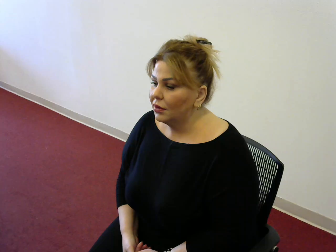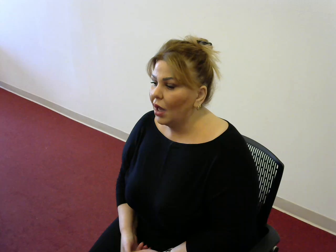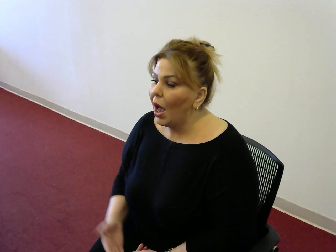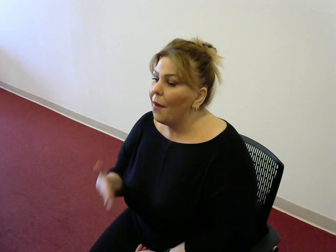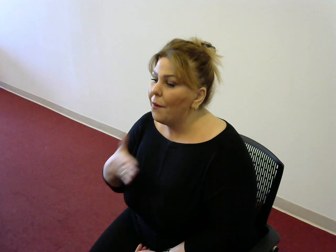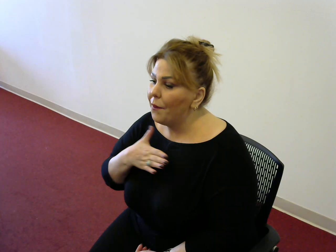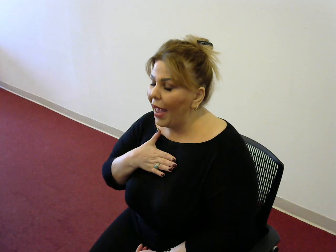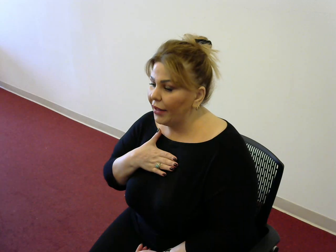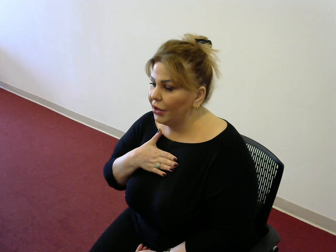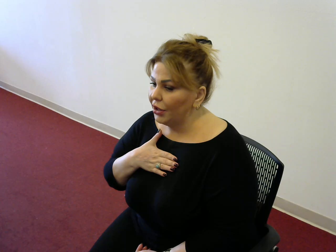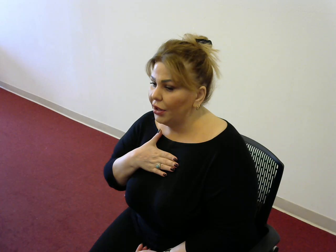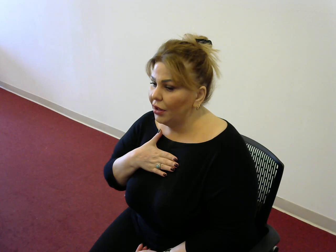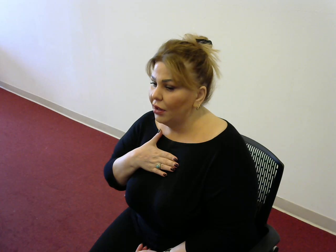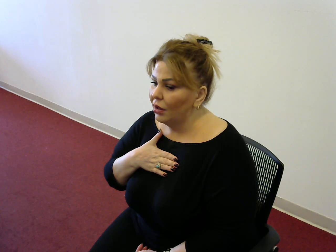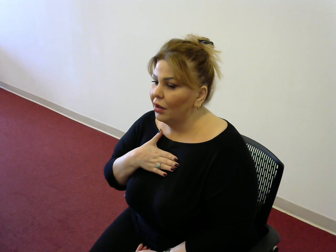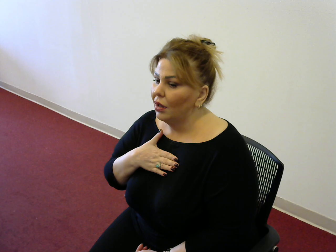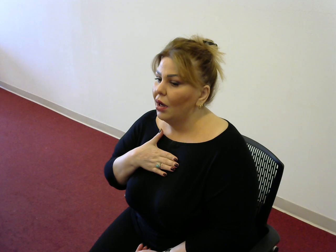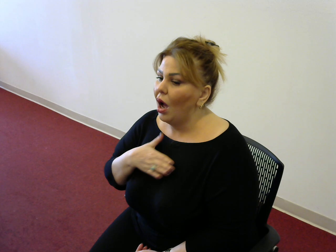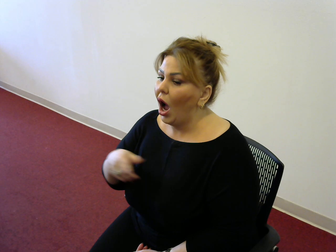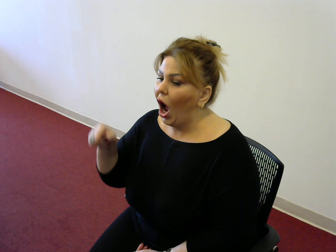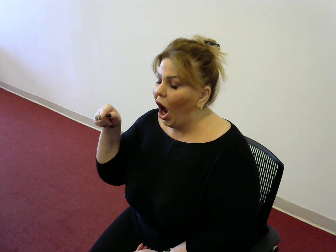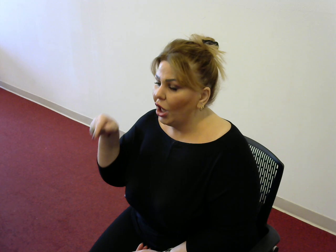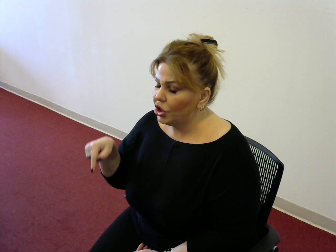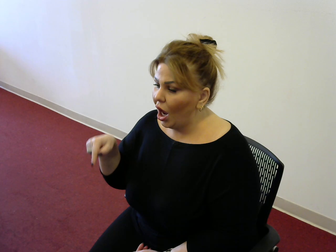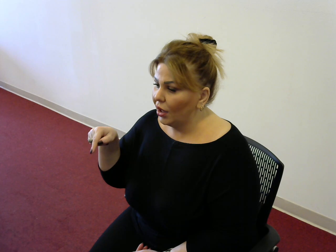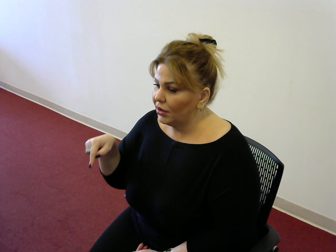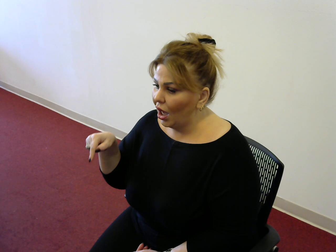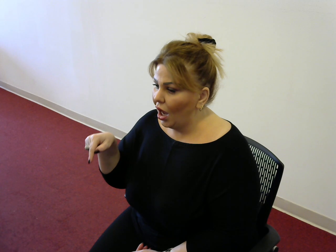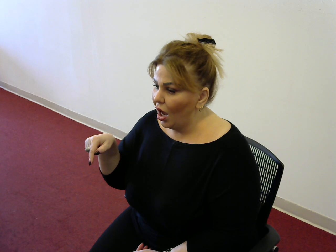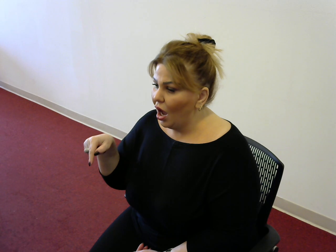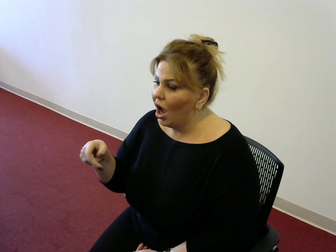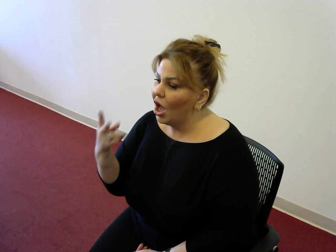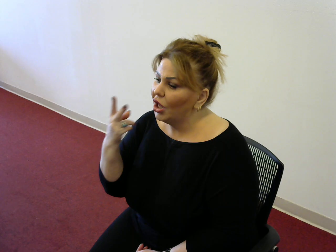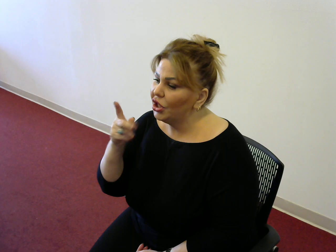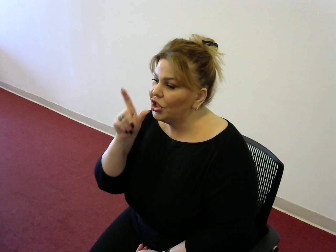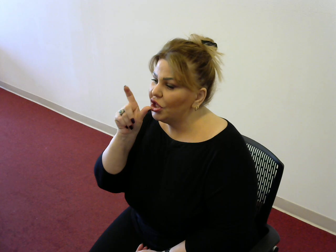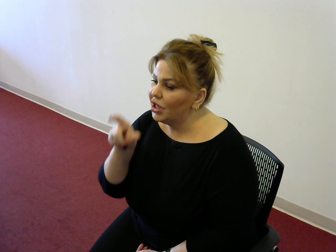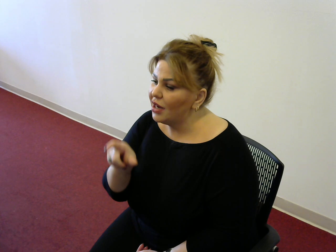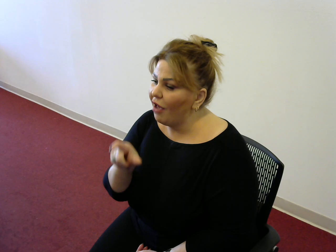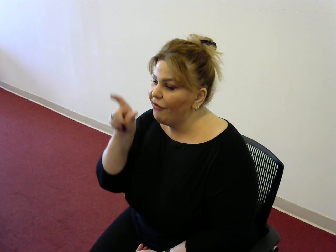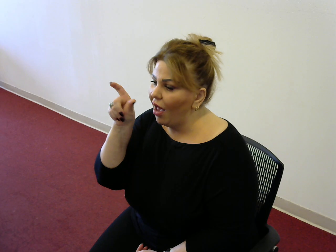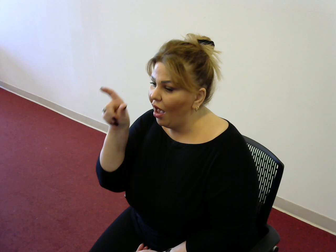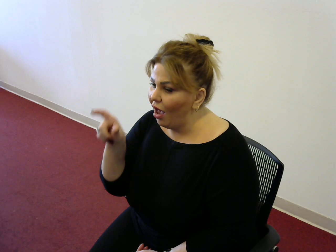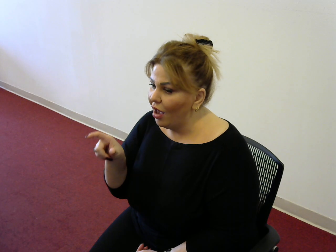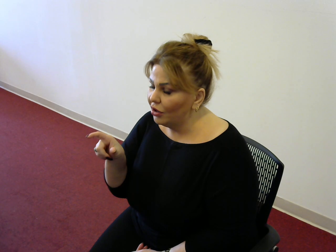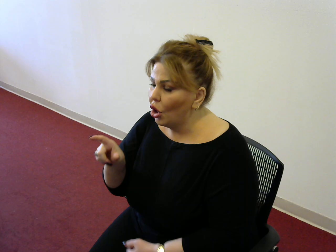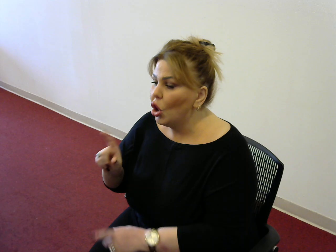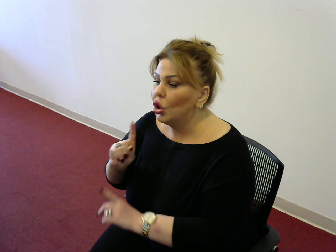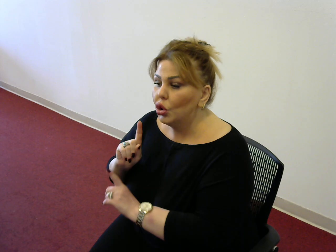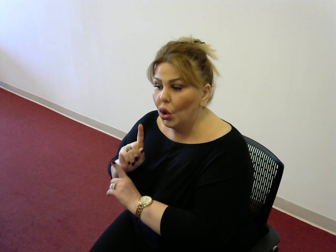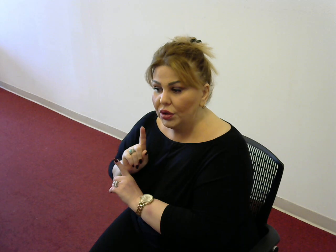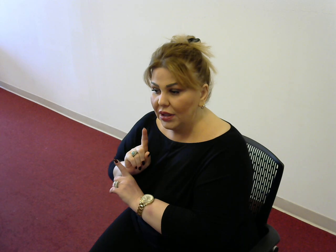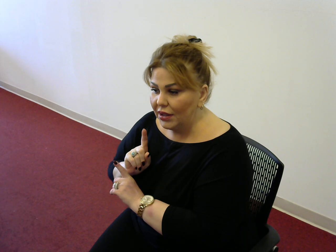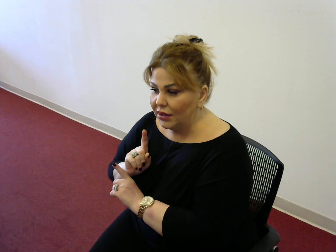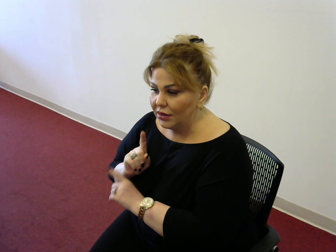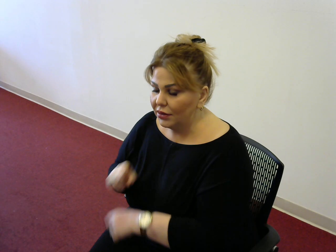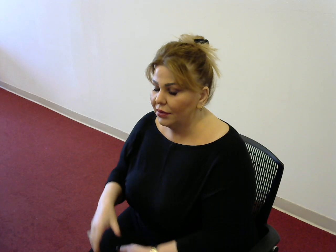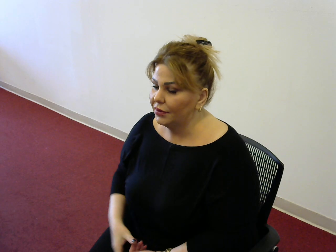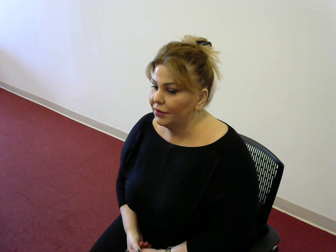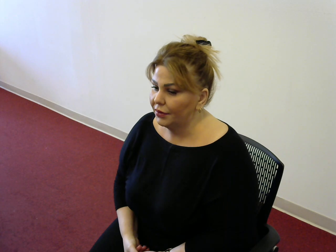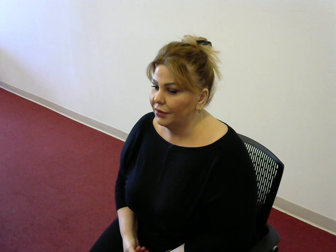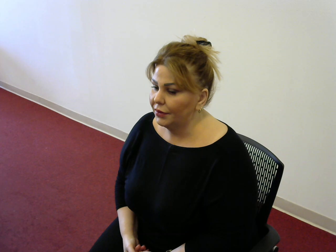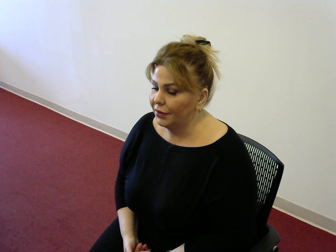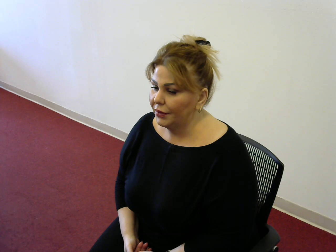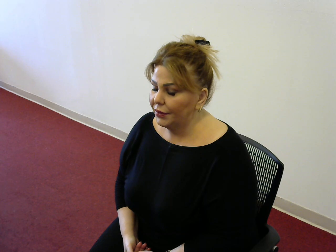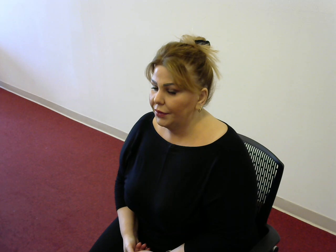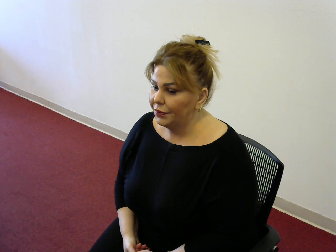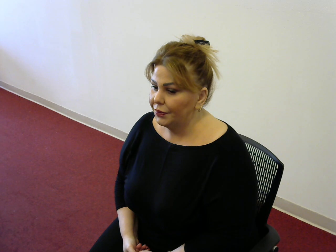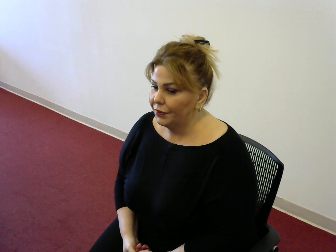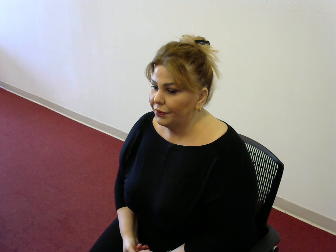Məni aşağıda 2 nəfər gözləyir